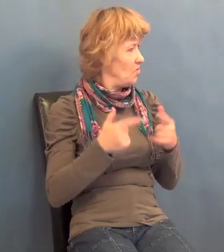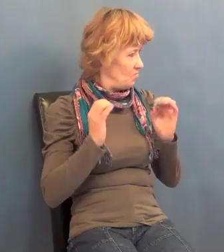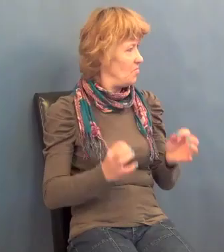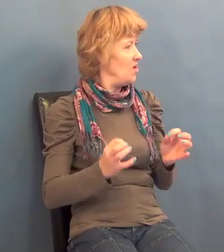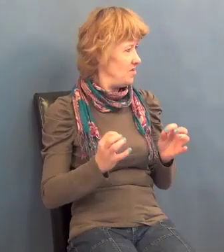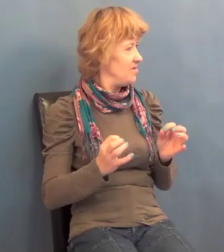Tak, pasuje, pasuje.